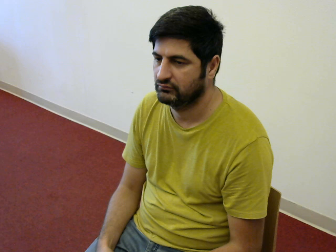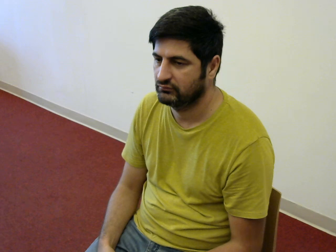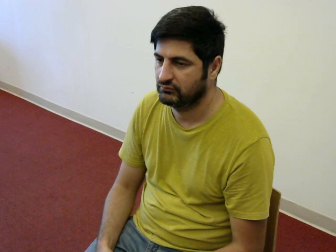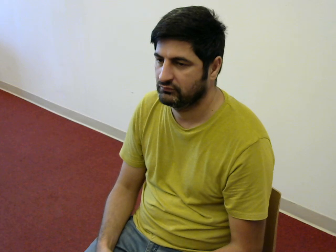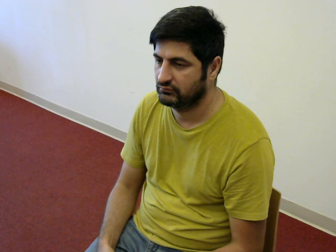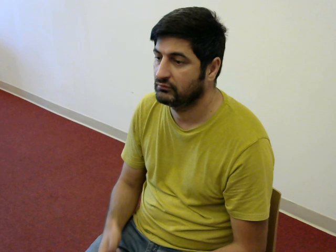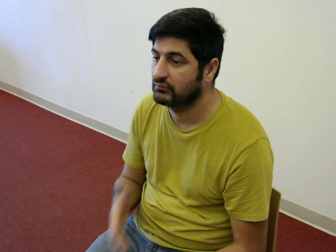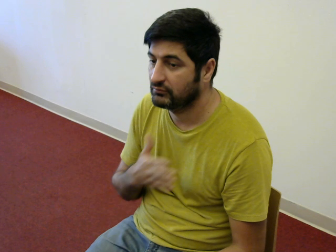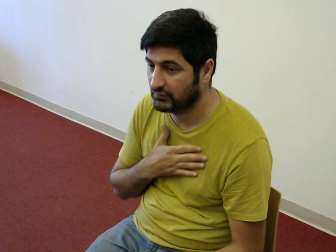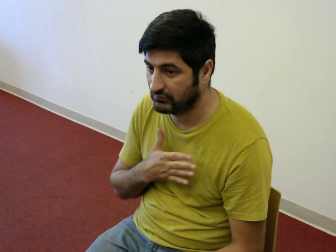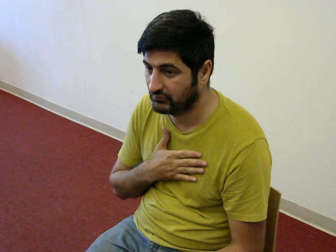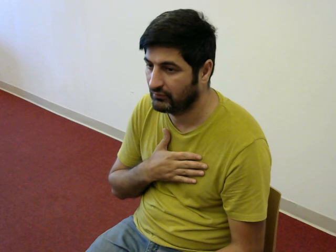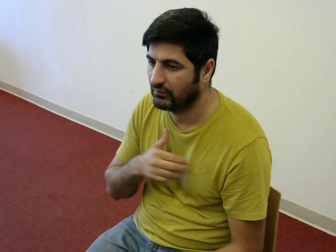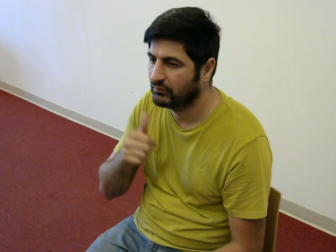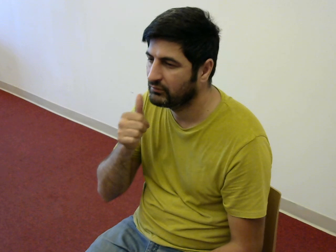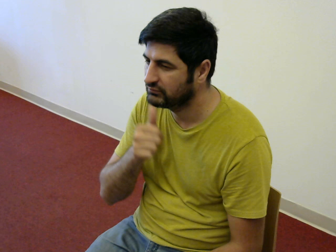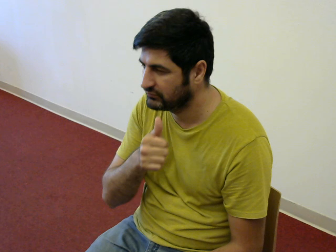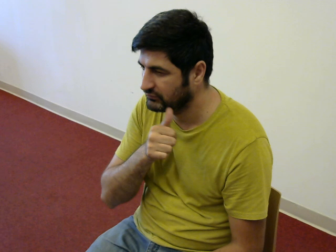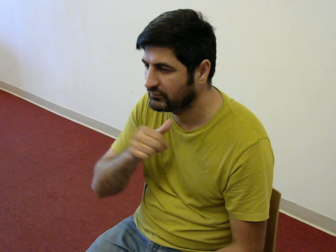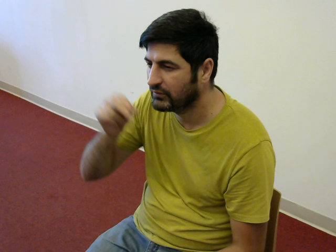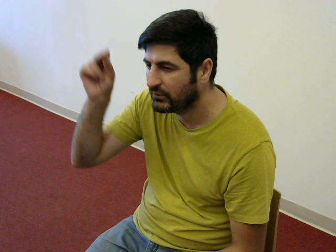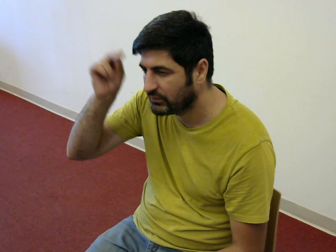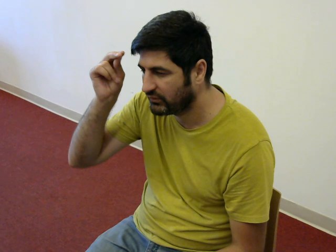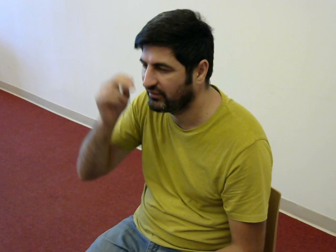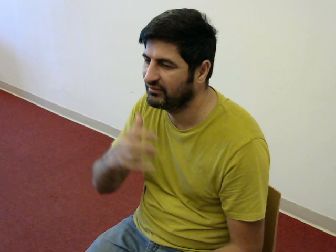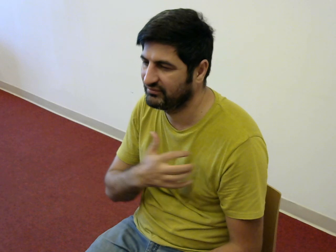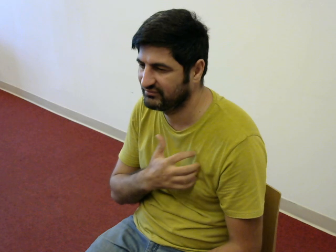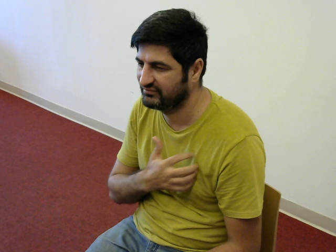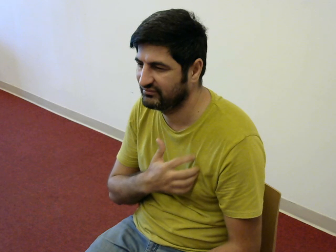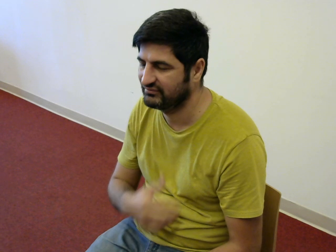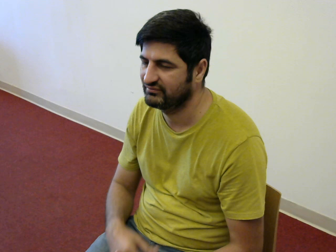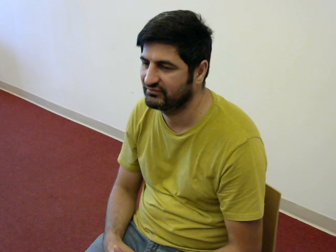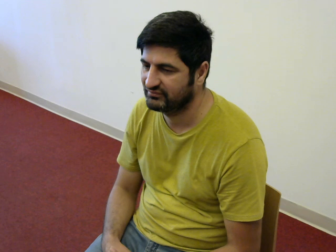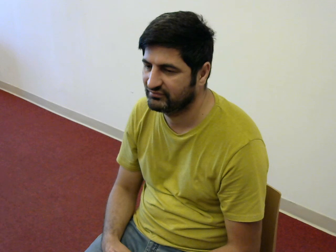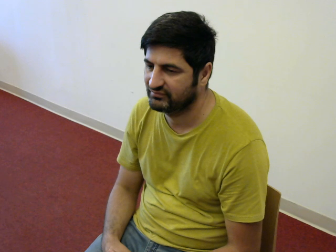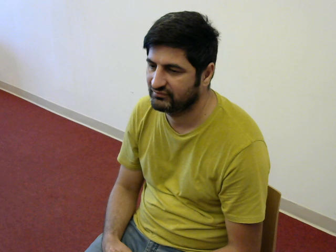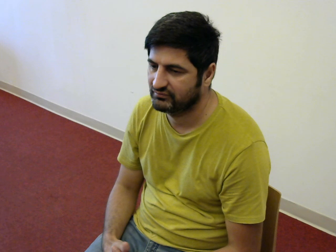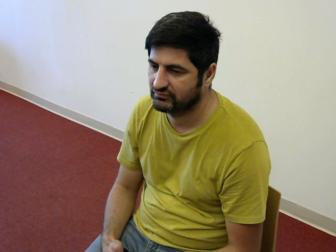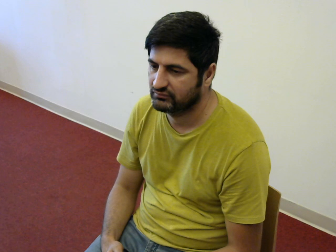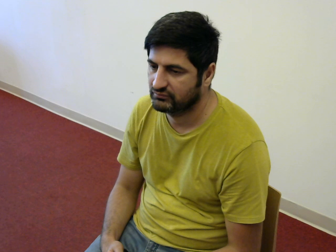Mən kodlaşdırma öyrənmək istəyirəm